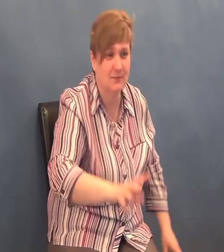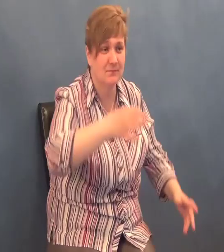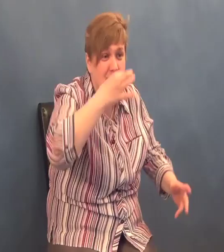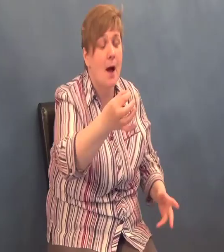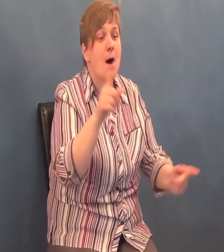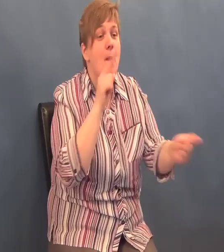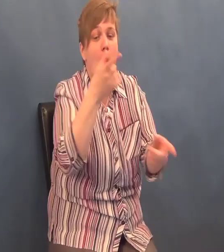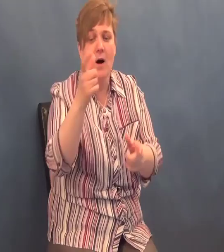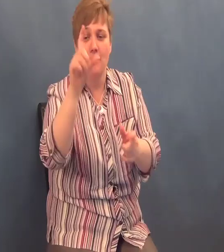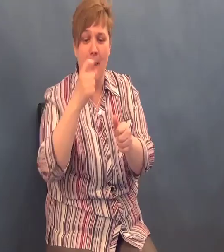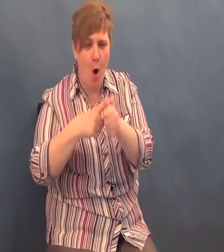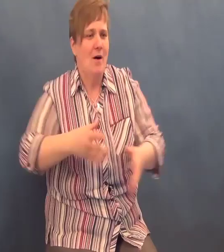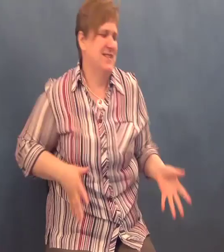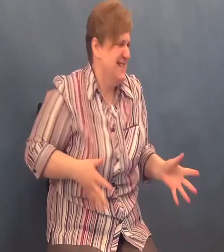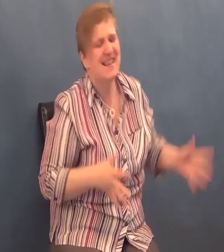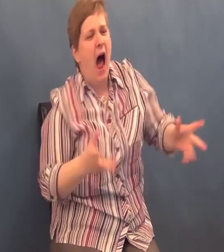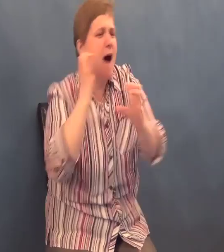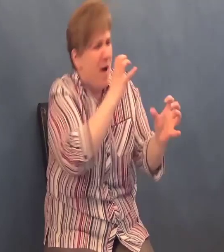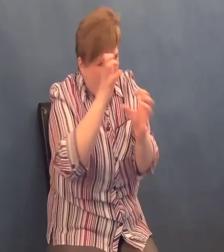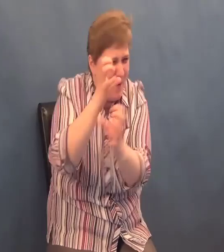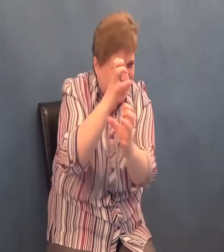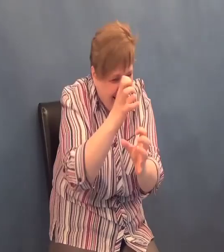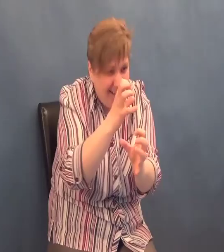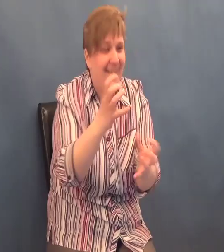Lepiej, bo jak się spotkamy, to potem będę musiała biec do autobusu.